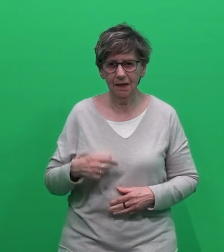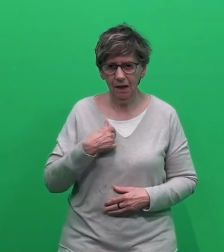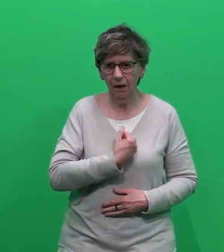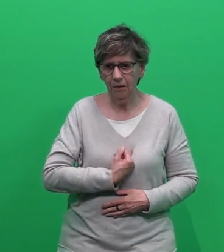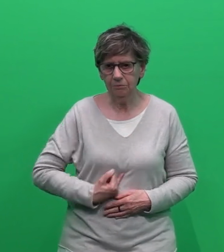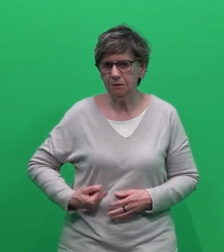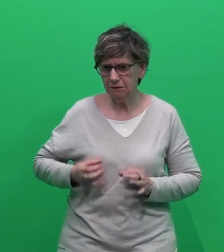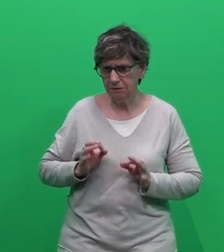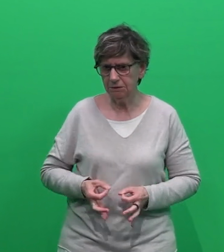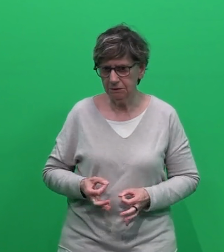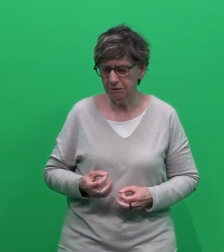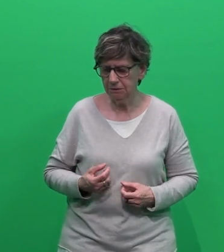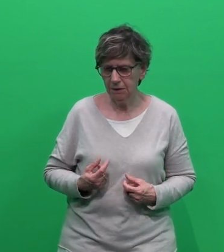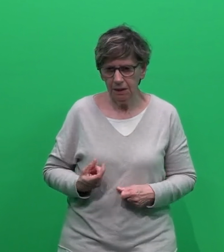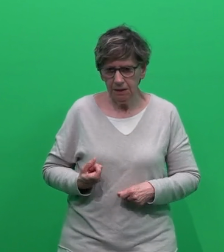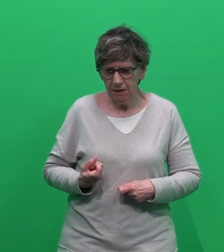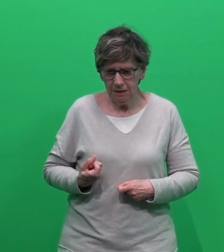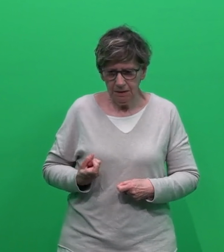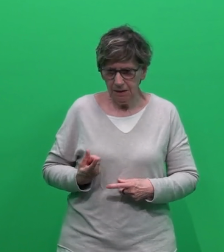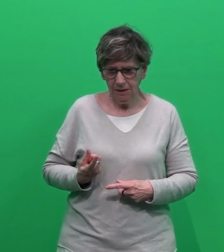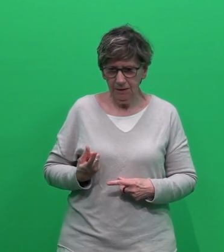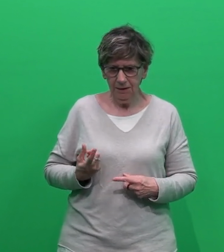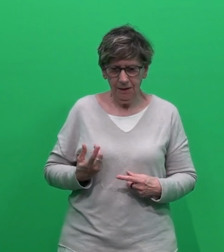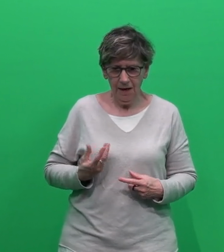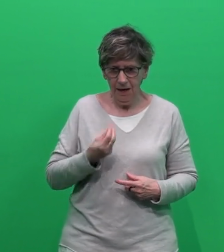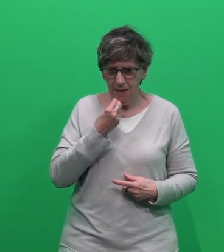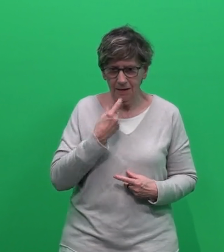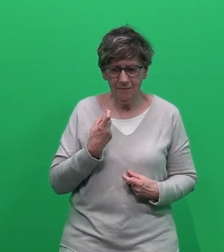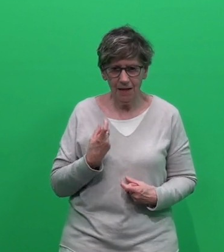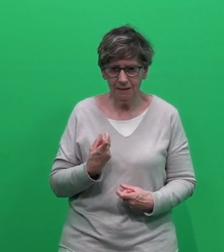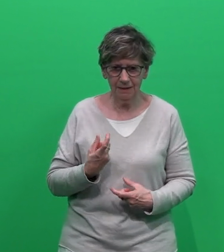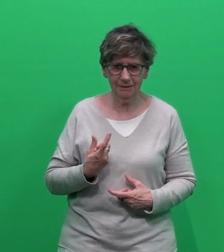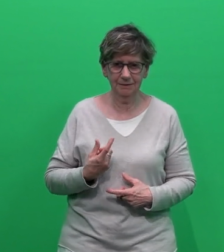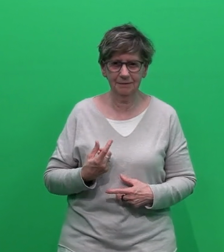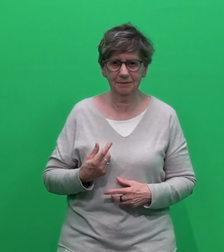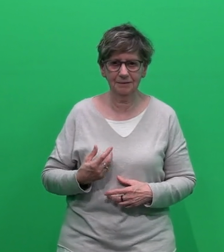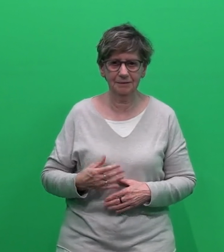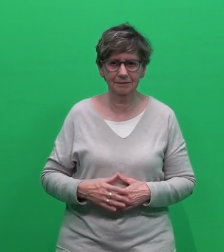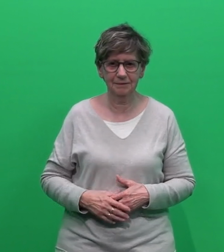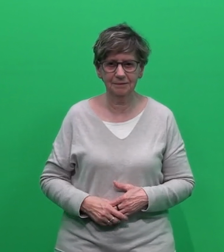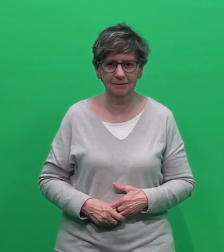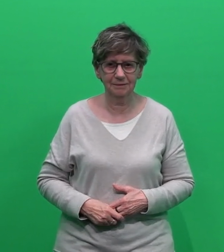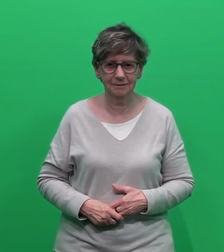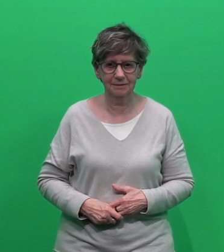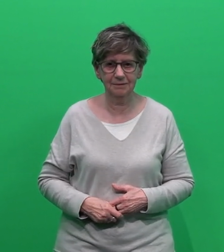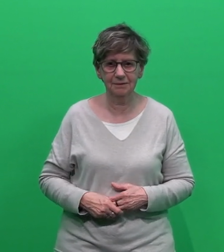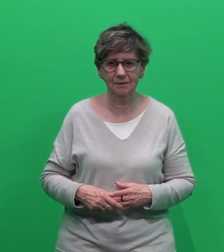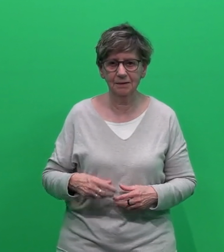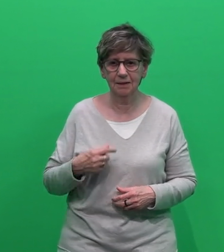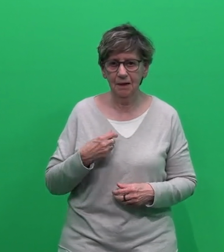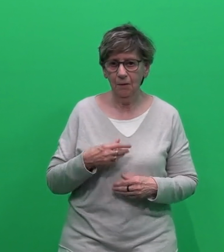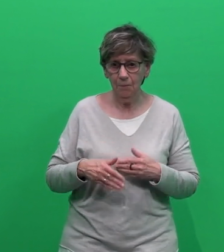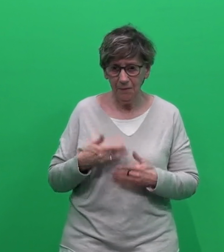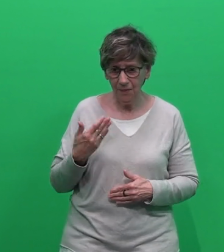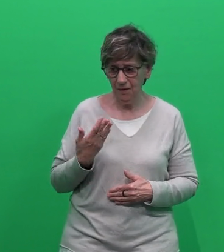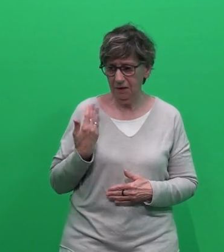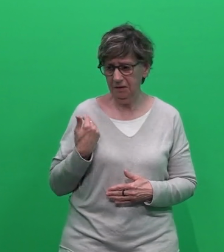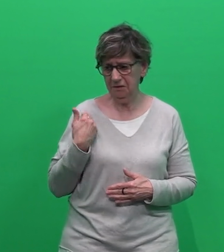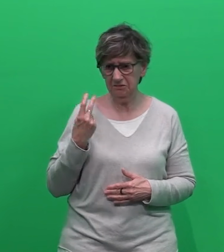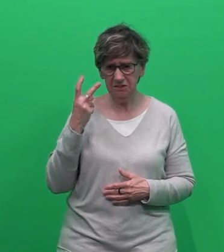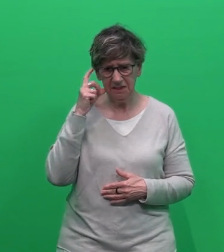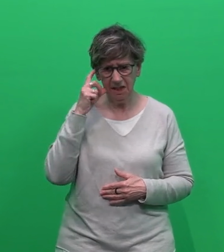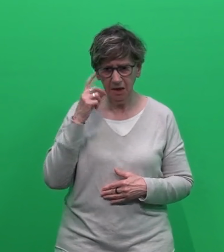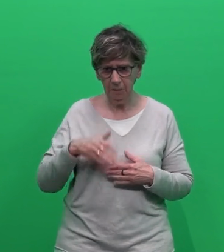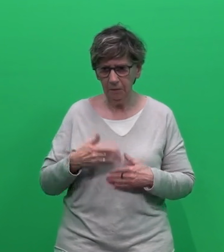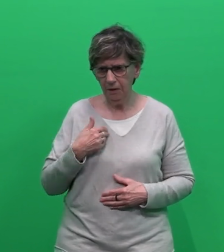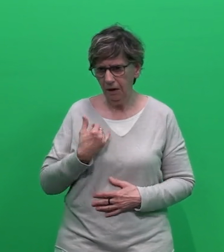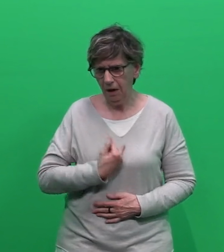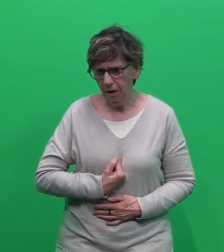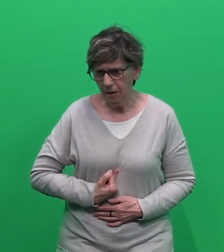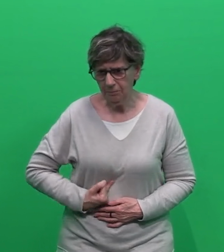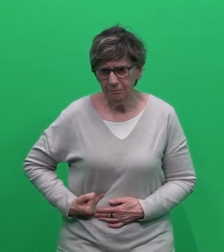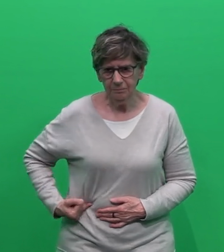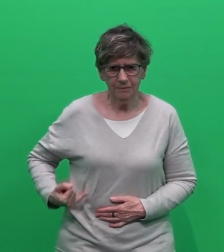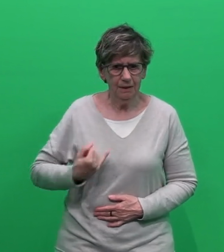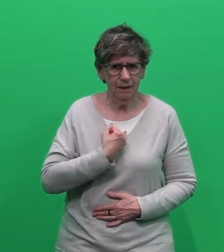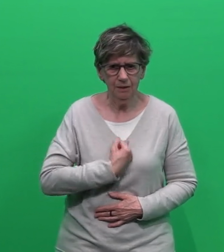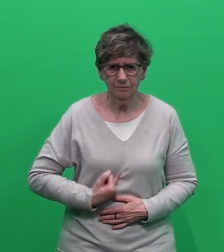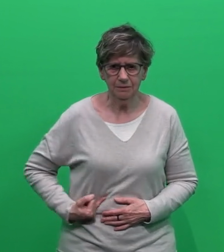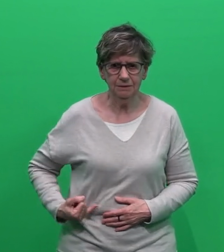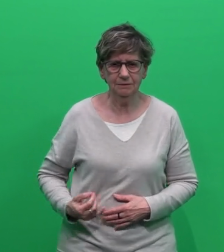Sí que tinc gana i necessito menjar ja. Fa dos dies vaig començar a tenir molta gana.